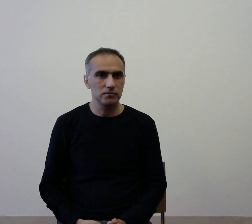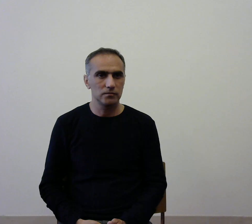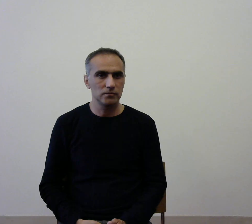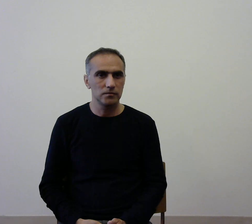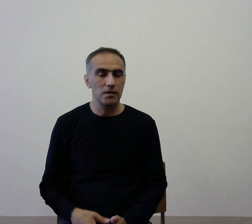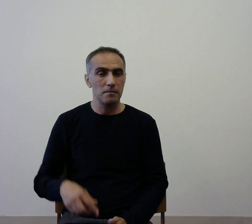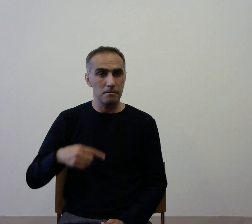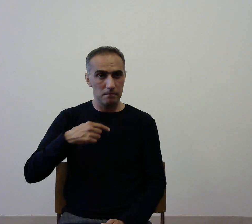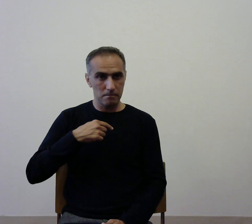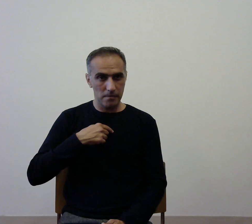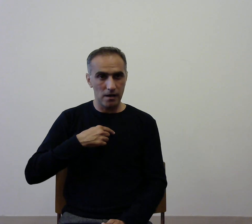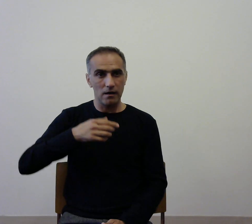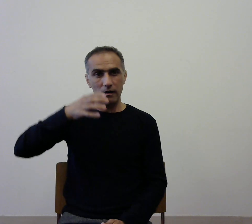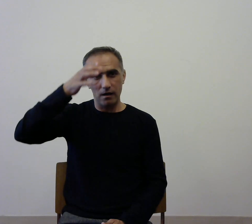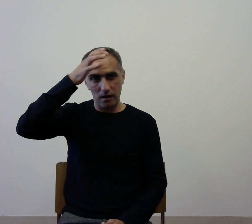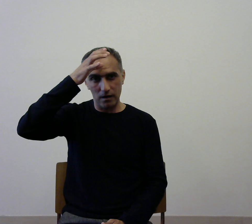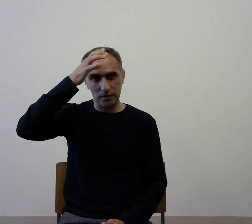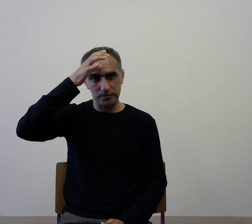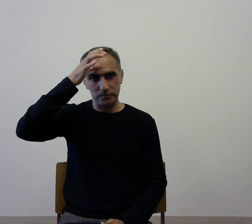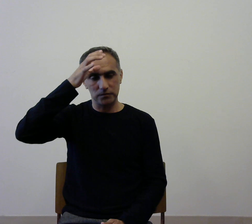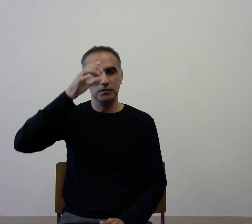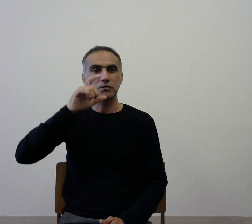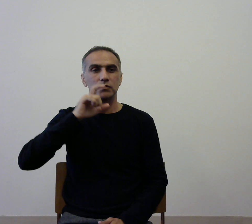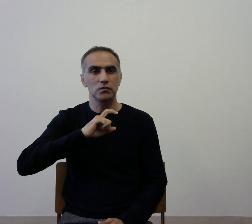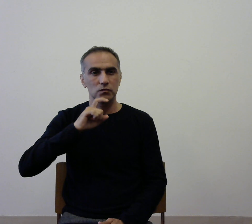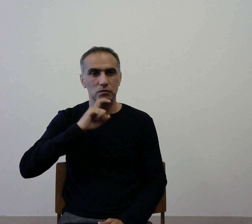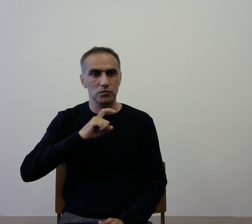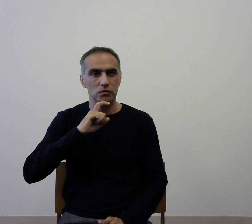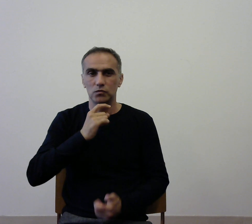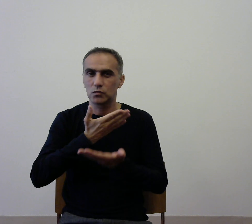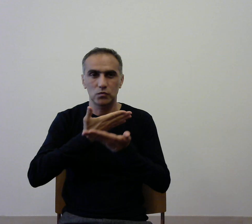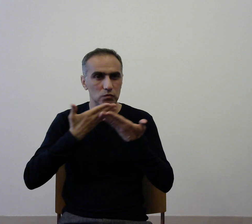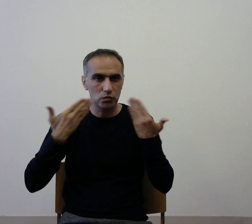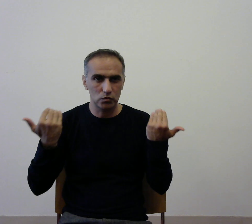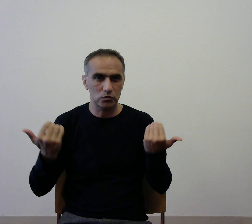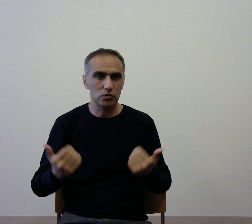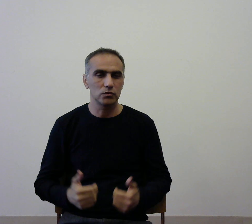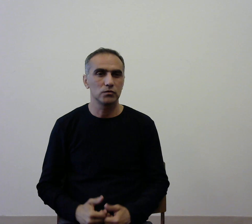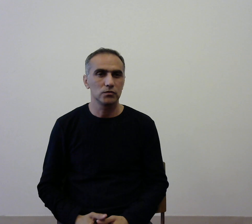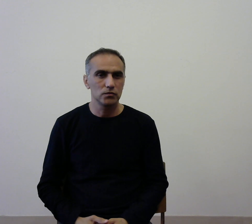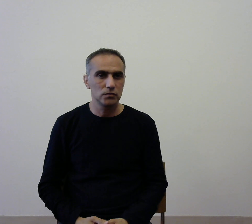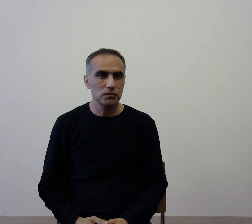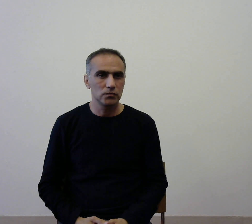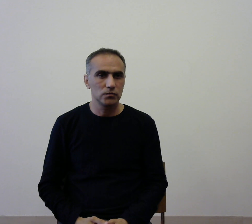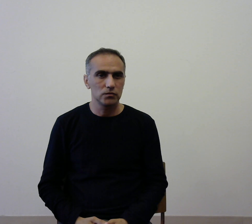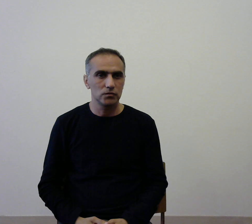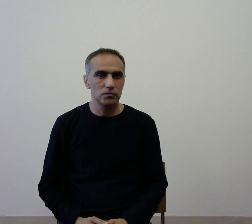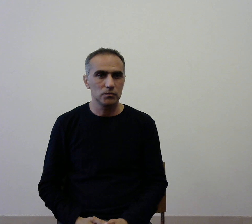Mənim ali təhsilim yoxdur